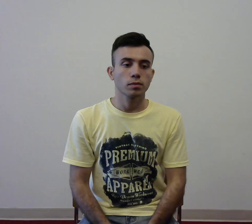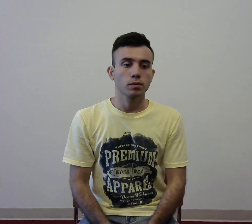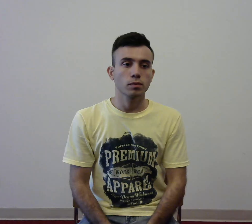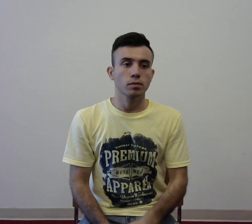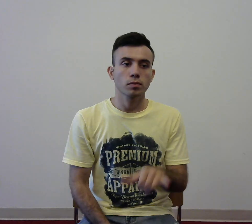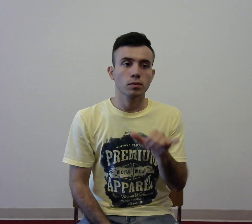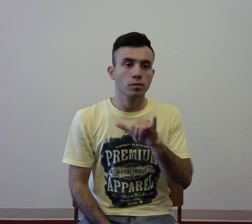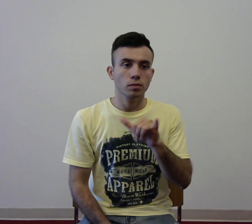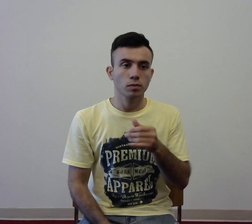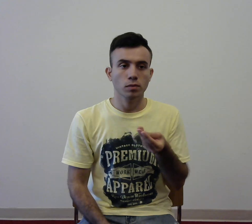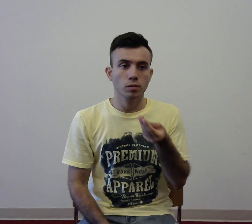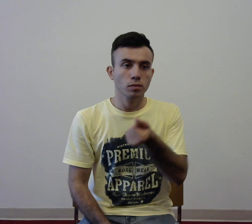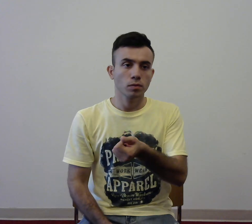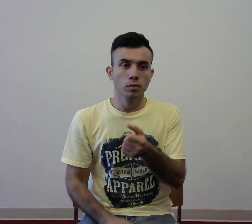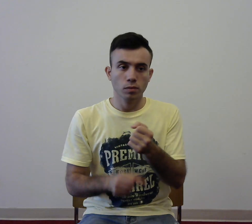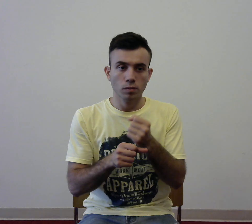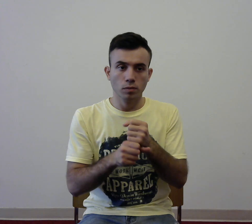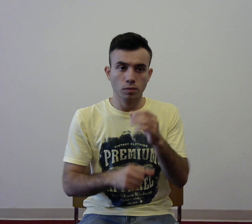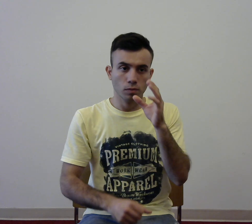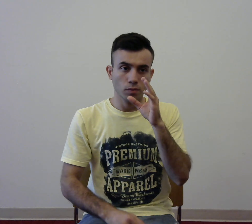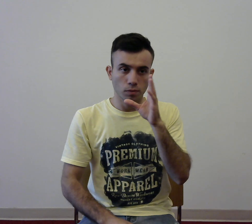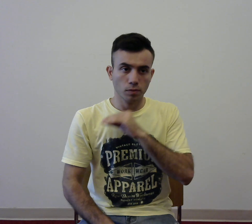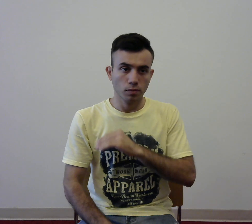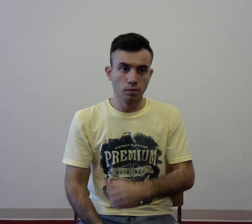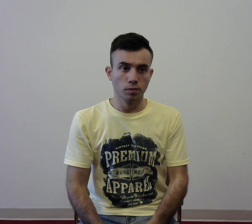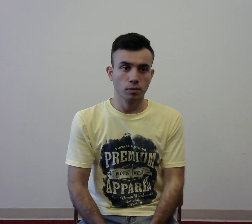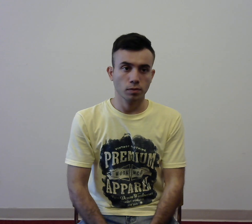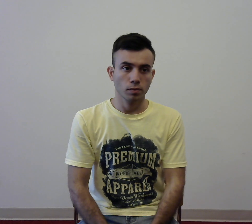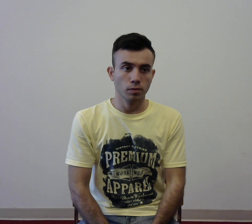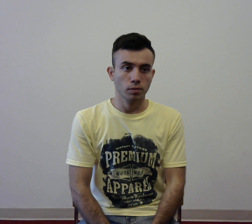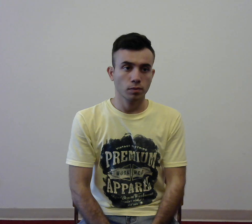Harda ödəniş edə bilərəm?